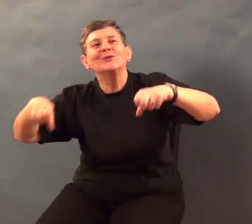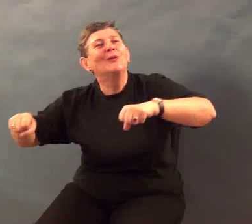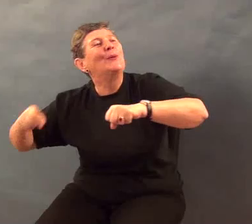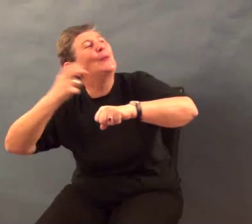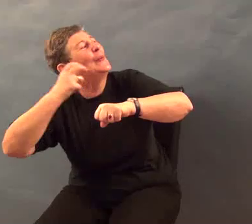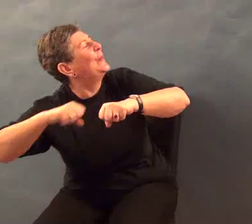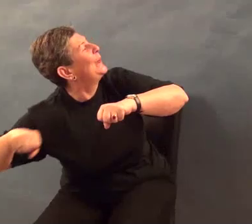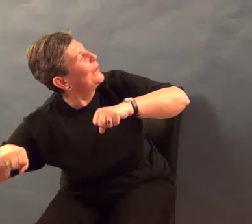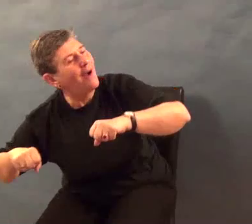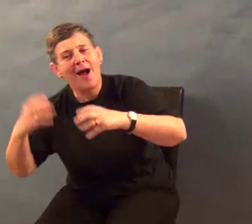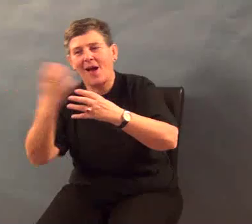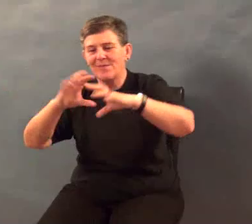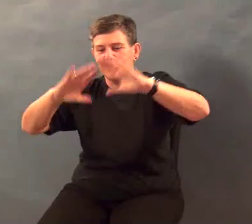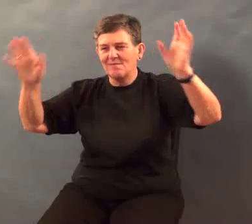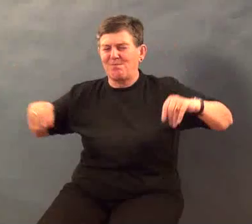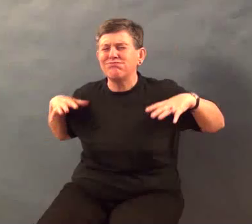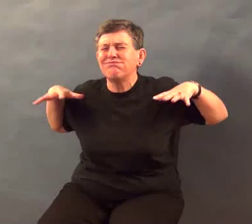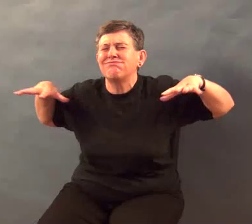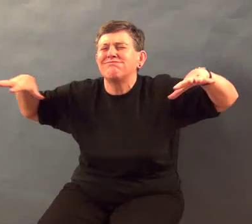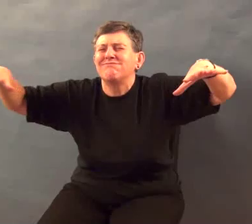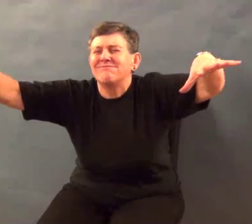Jest ciekawy, odwraca głowę i akurat trafia rowerem na kamień. Przewraca się.